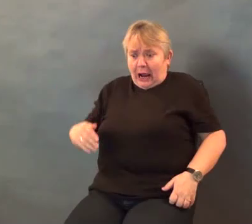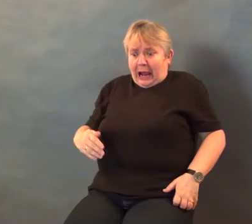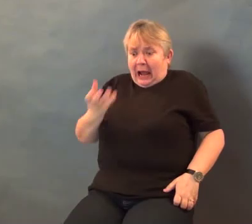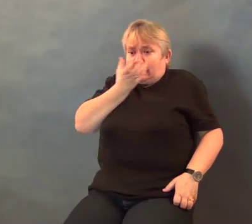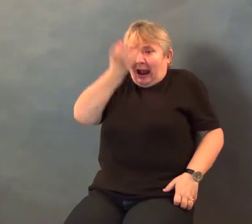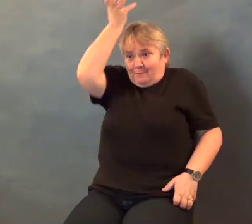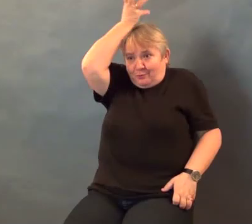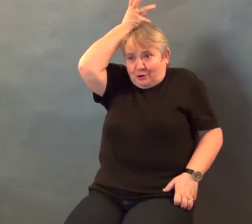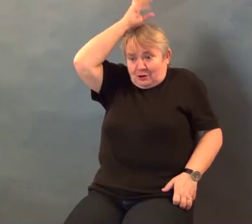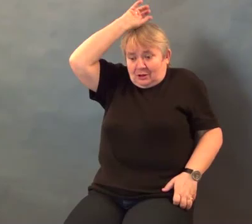Duża Myszka Miki ma jabłko na głowie.